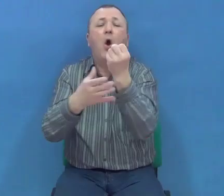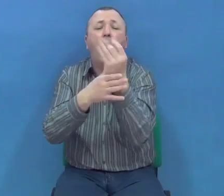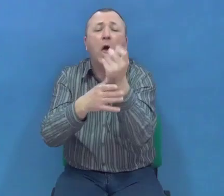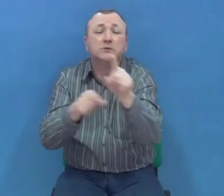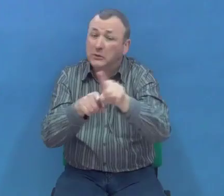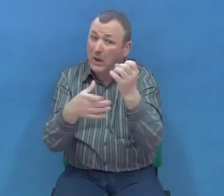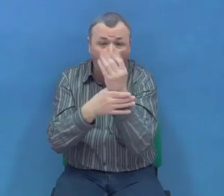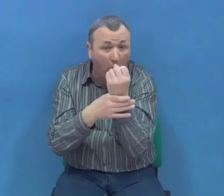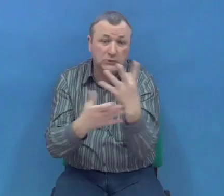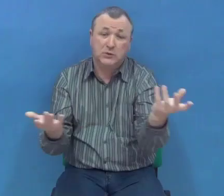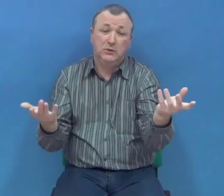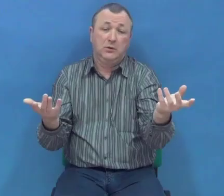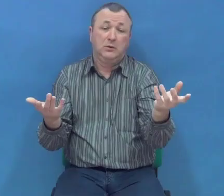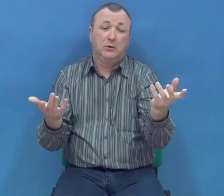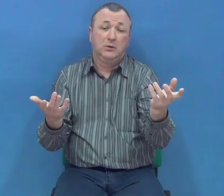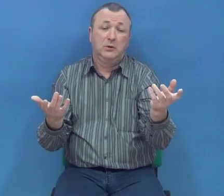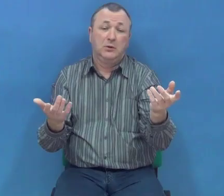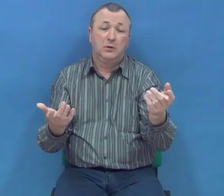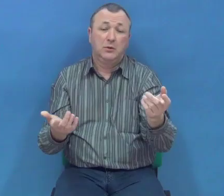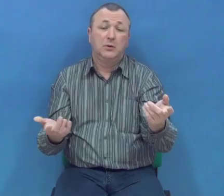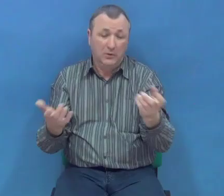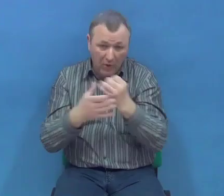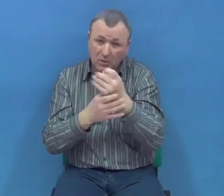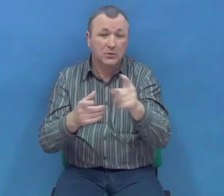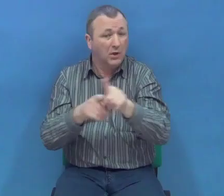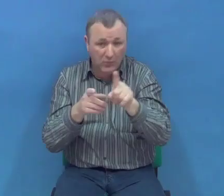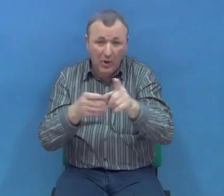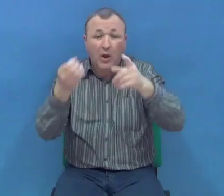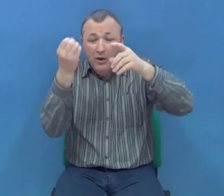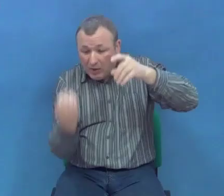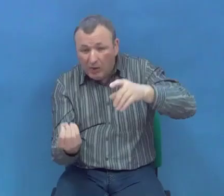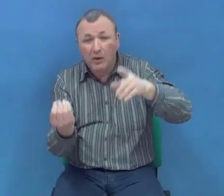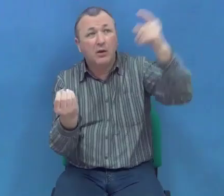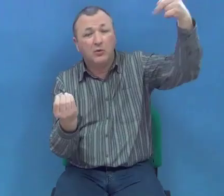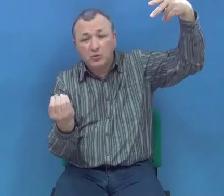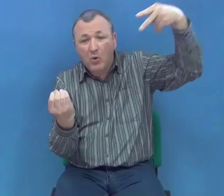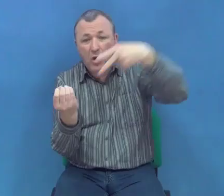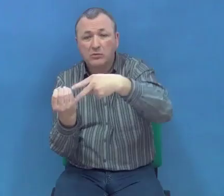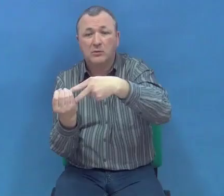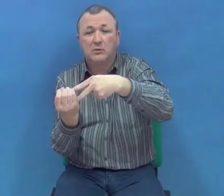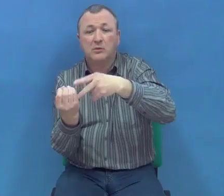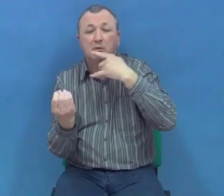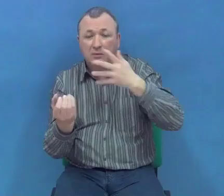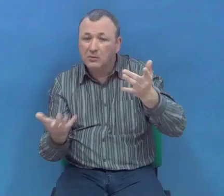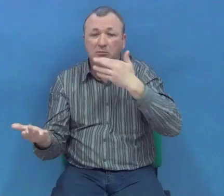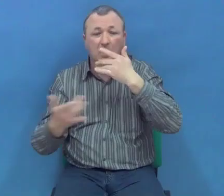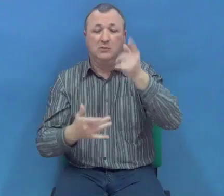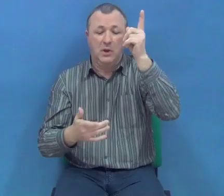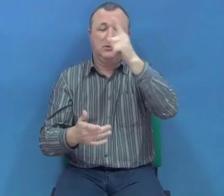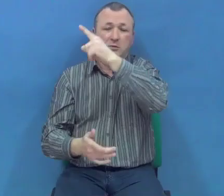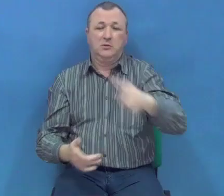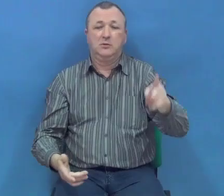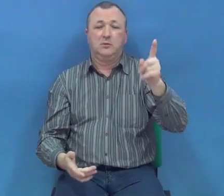Oranżada tak samo, jak ktoś zostawi w lesie, to słońce nagrzeje oranżadę i może spowodować pożar.